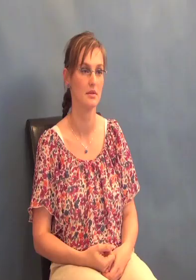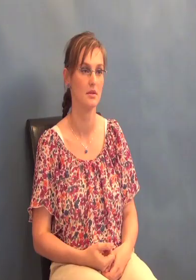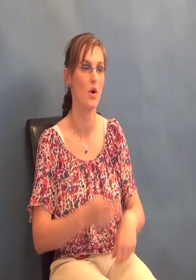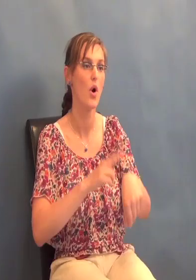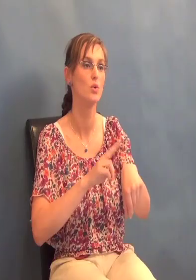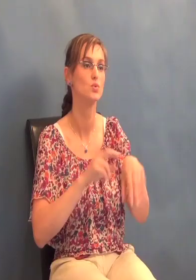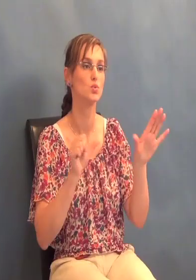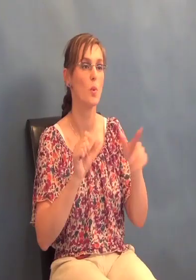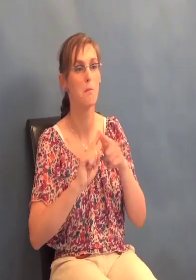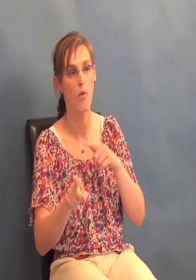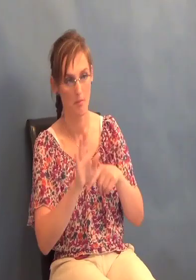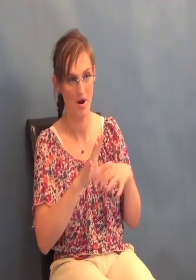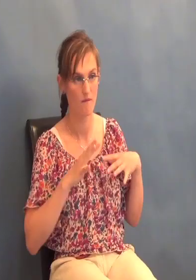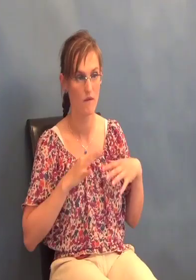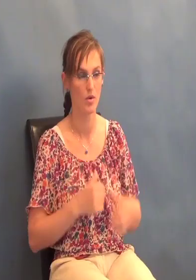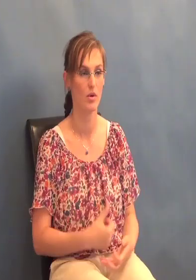Masz wolne po szóstej?